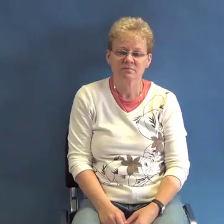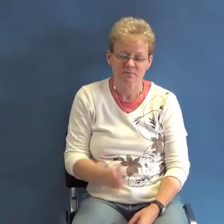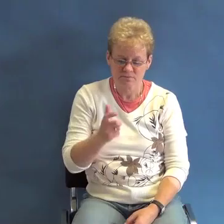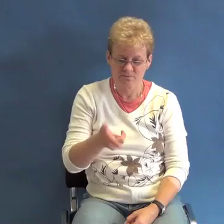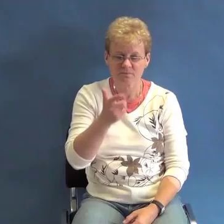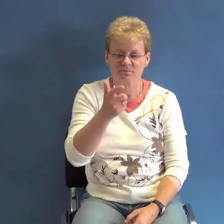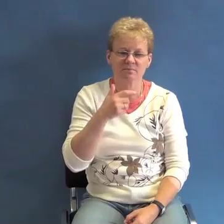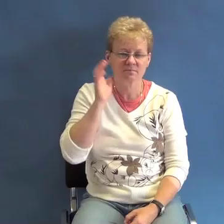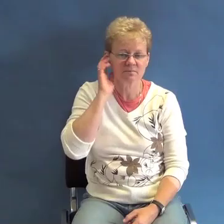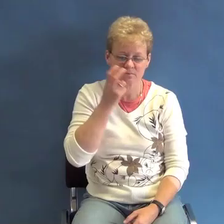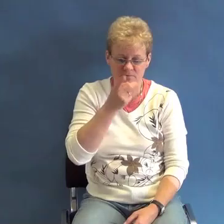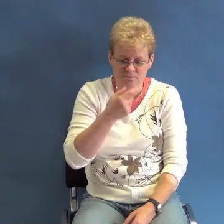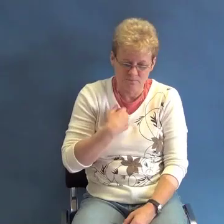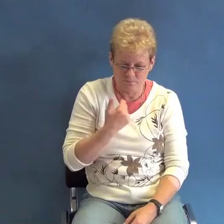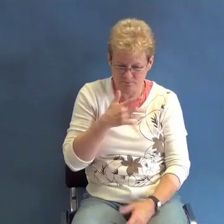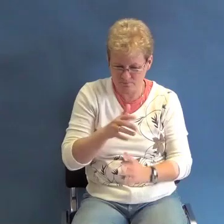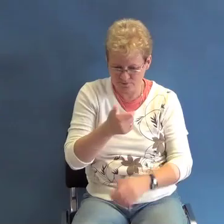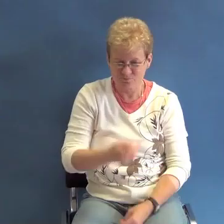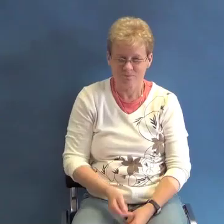Co słychać ciekawego, bo ja nie chcę migać pierwsza, więc Ty zacznij.